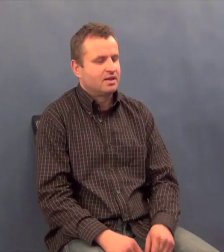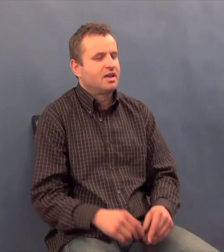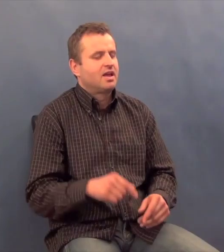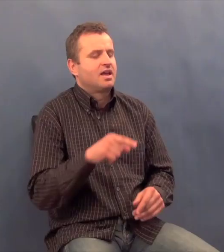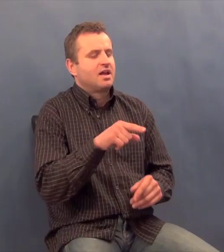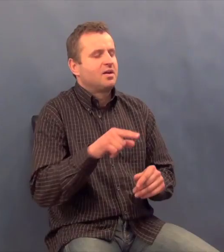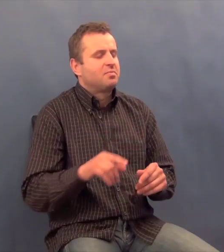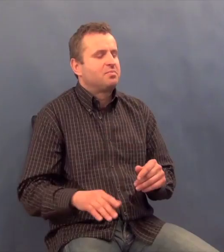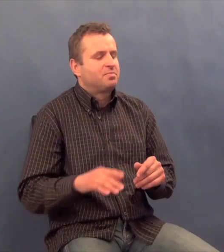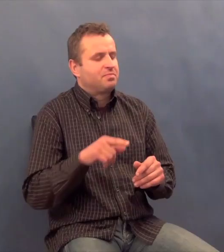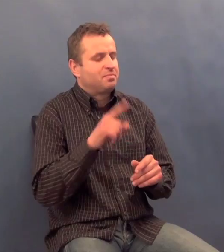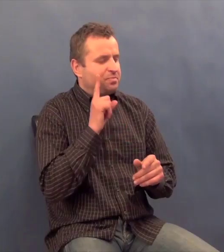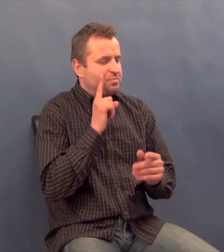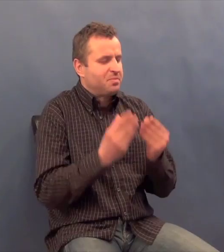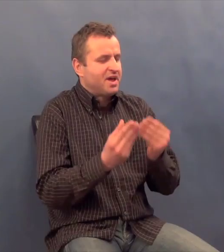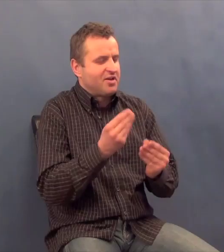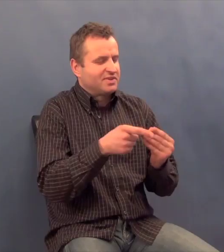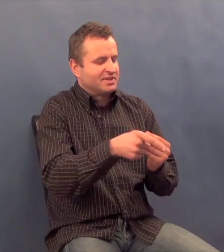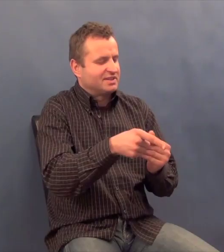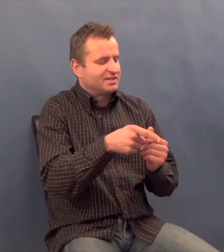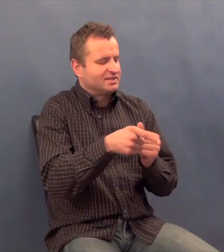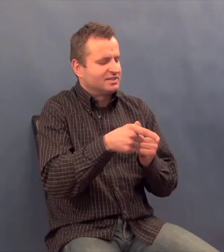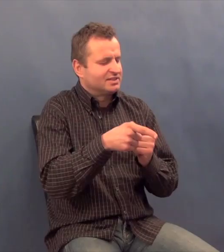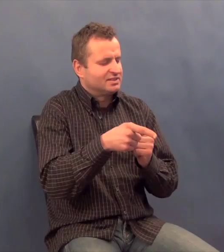Tam pies... chłopiec bawią się.